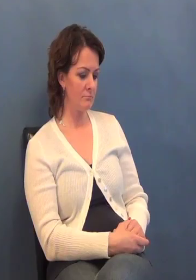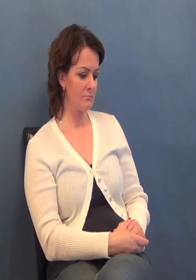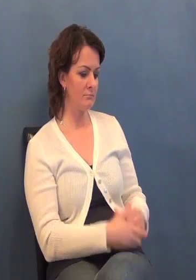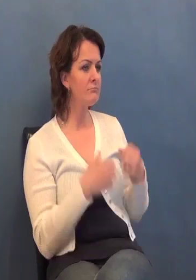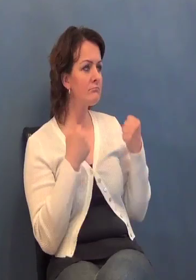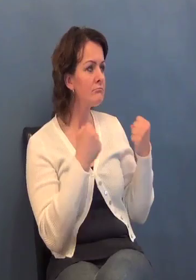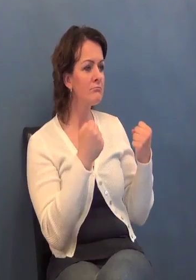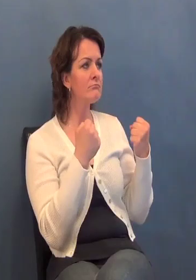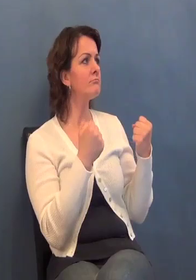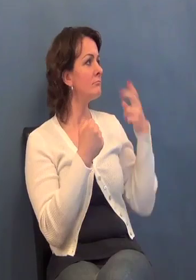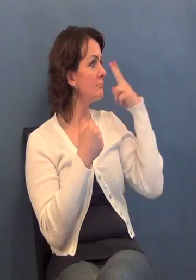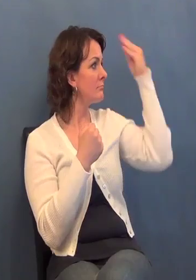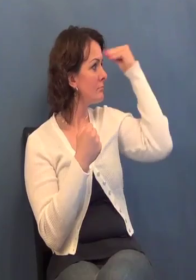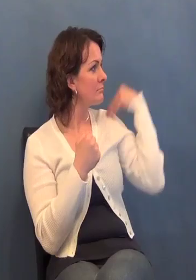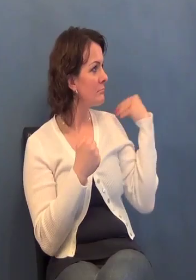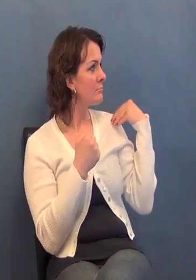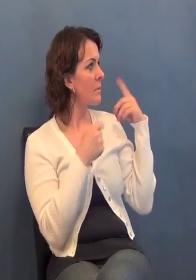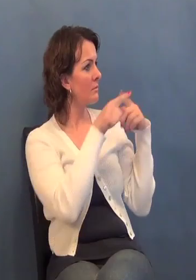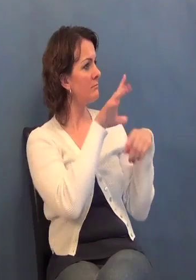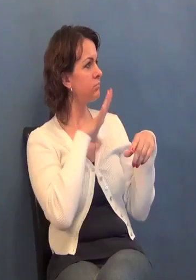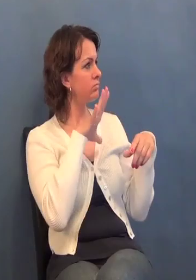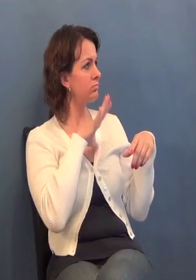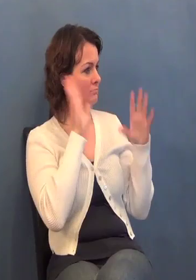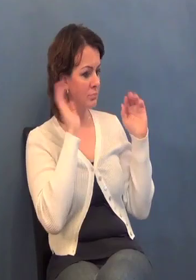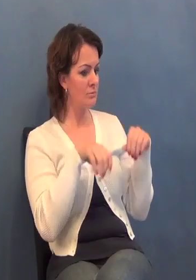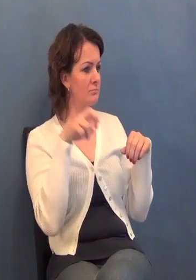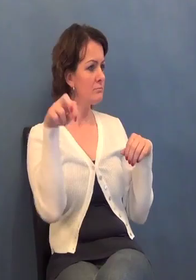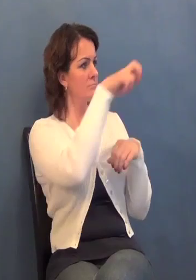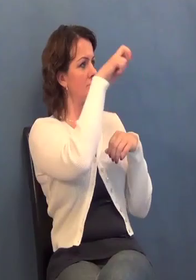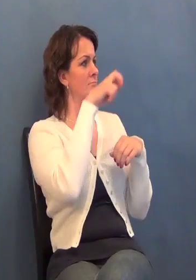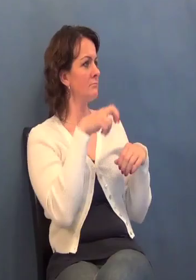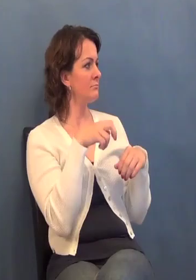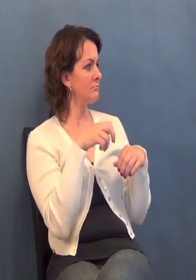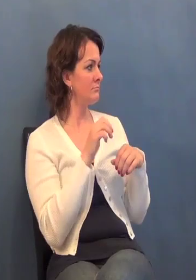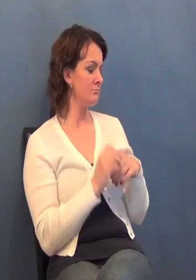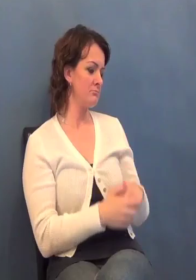Jadący samochodem widzi znak ostrzegający o niebezpieczeństwie potrącenia człowieka.